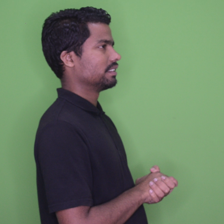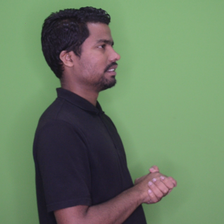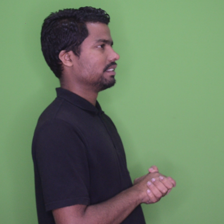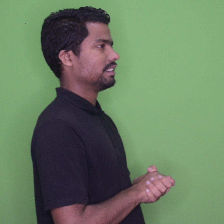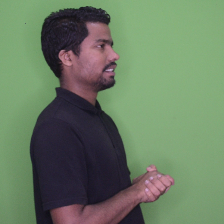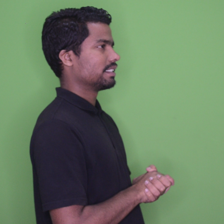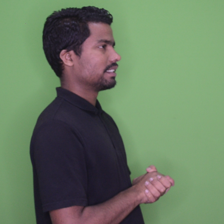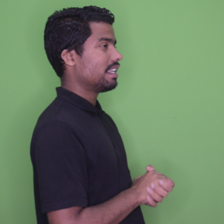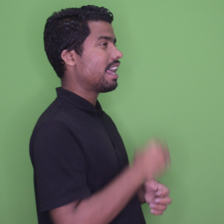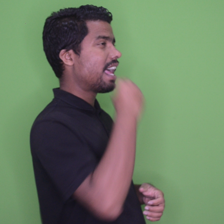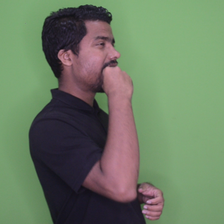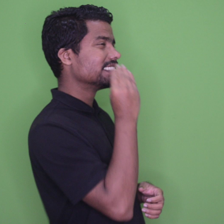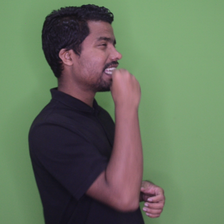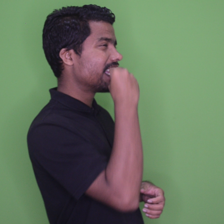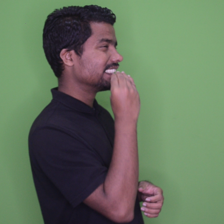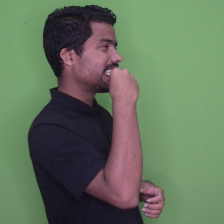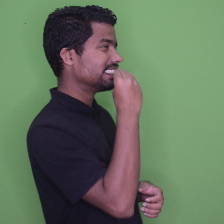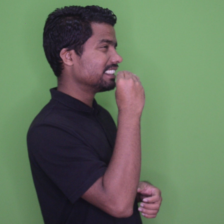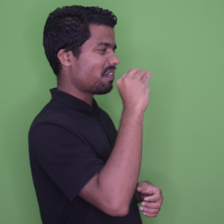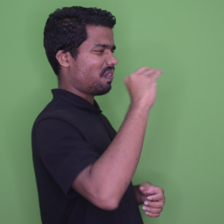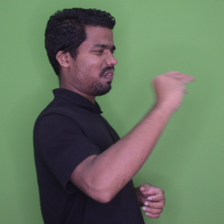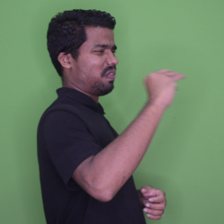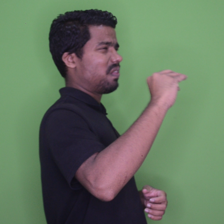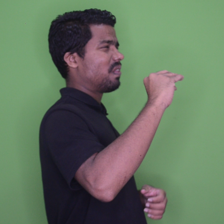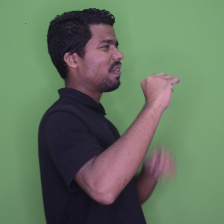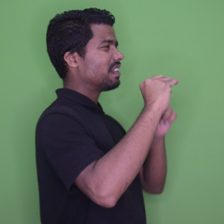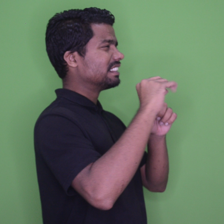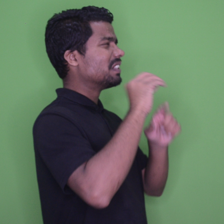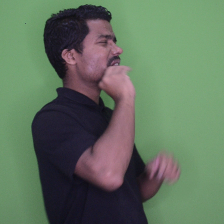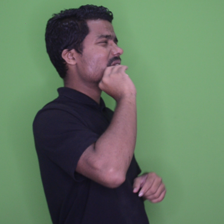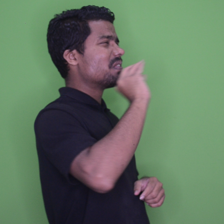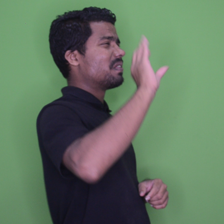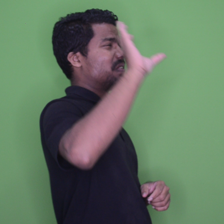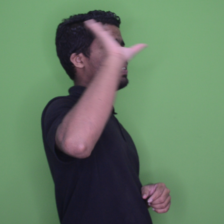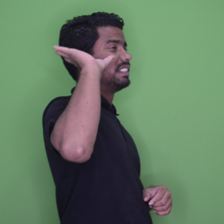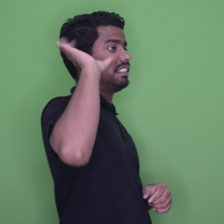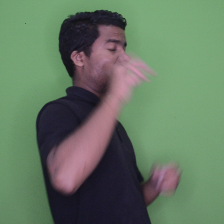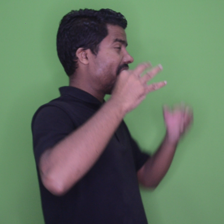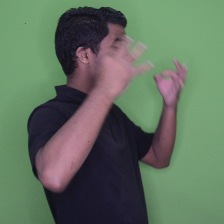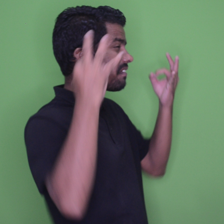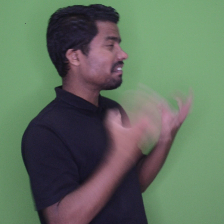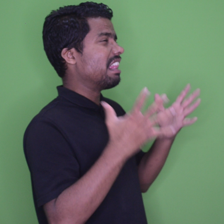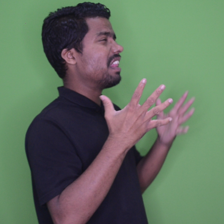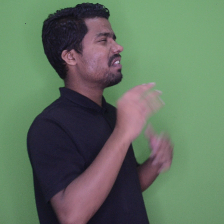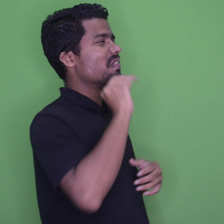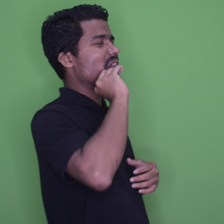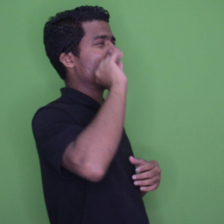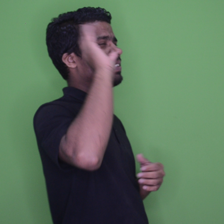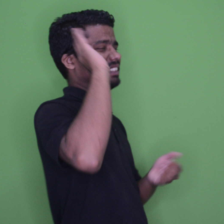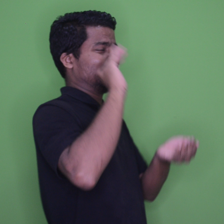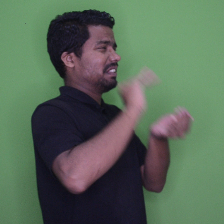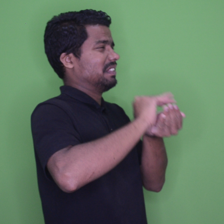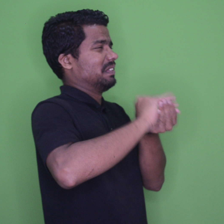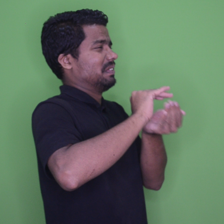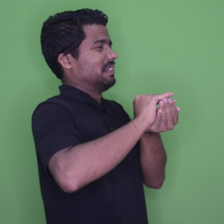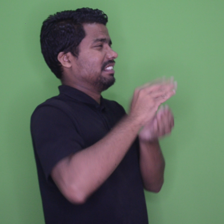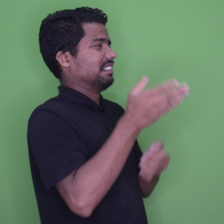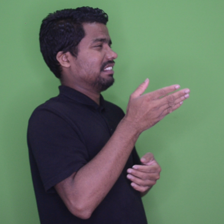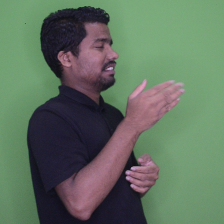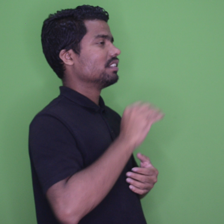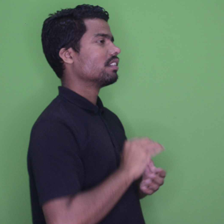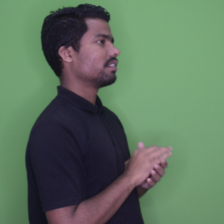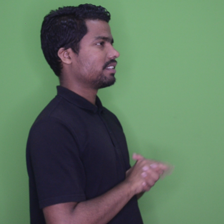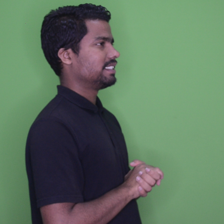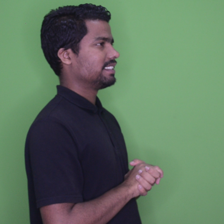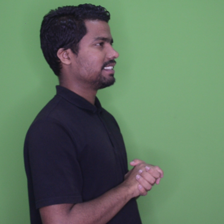cookies are stale